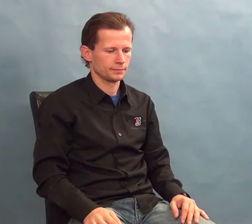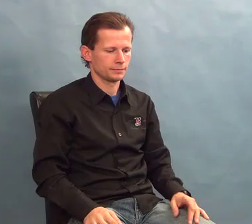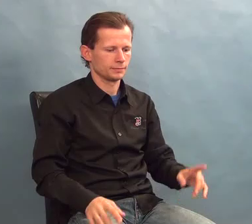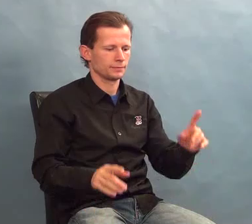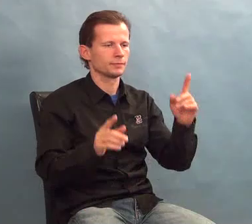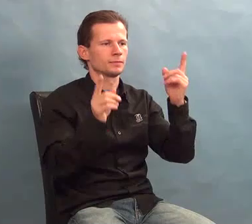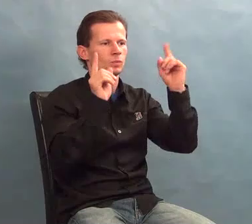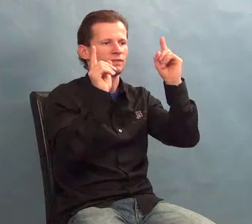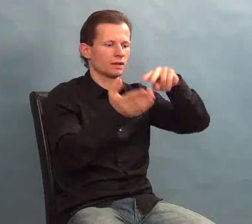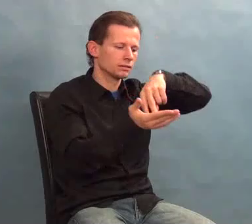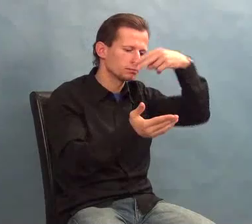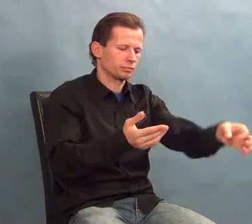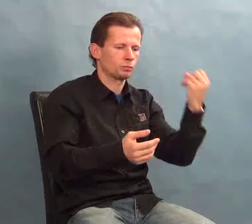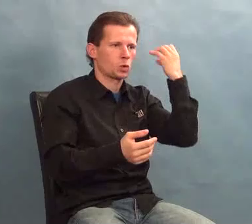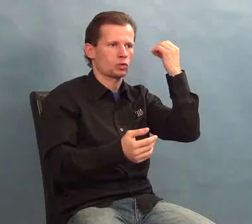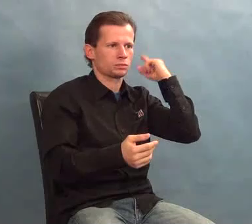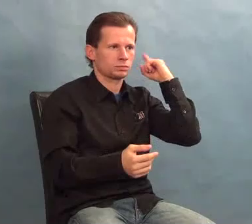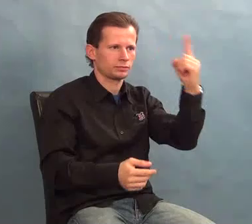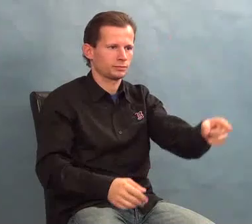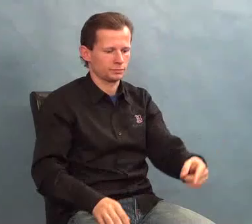Trzeba uważać na nadjeżdżający pociąg, aby nie spaść pod niego na tory.